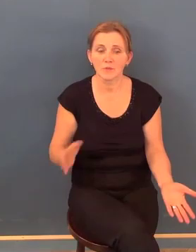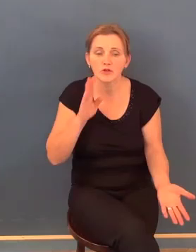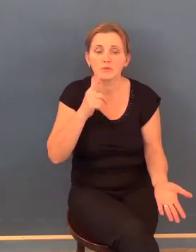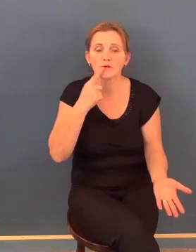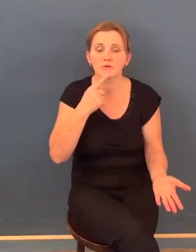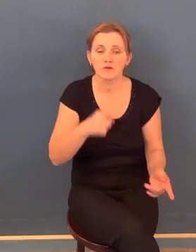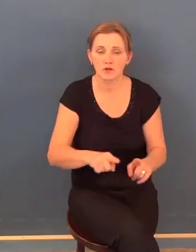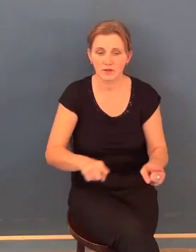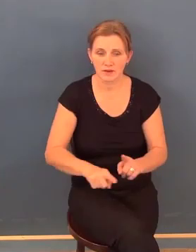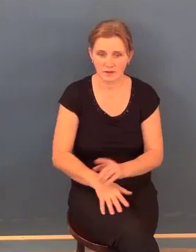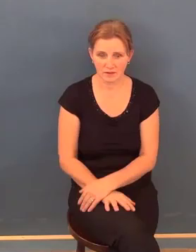Podobne znaczenie ma w języku.